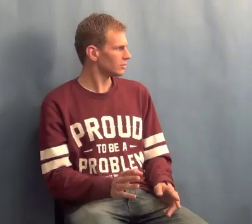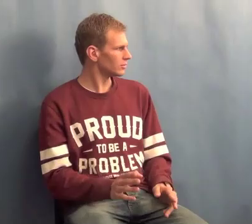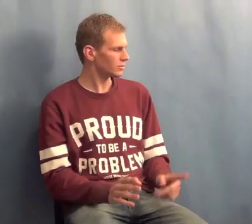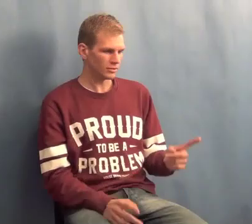Dwa.